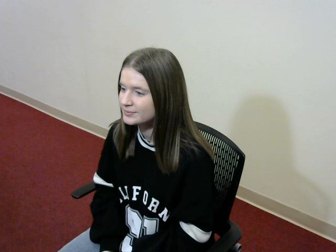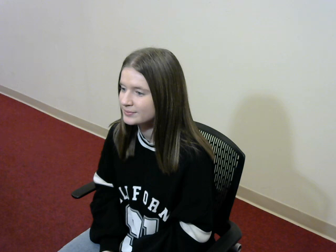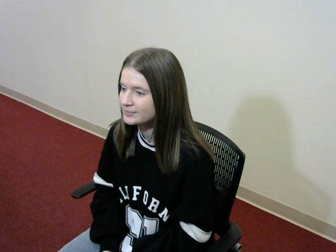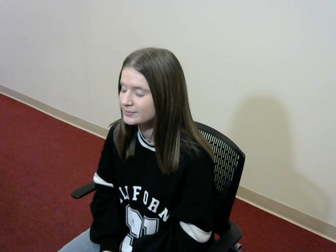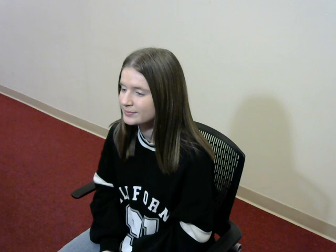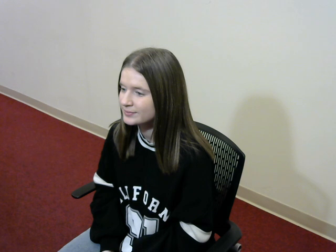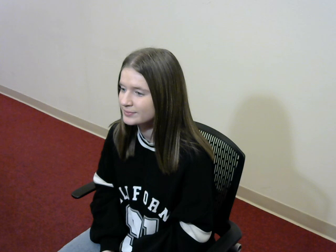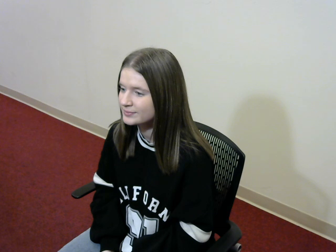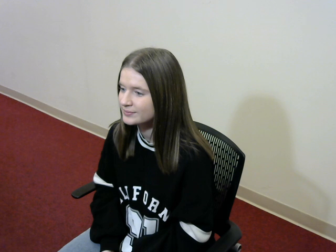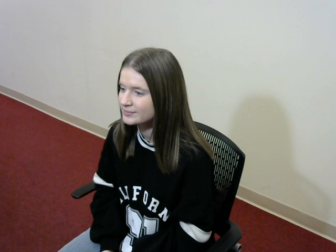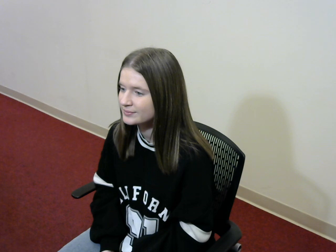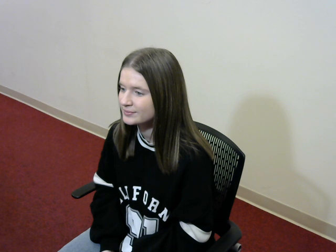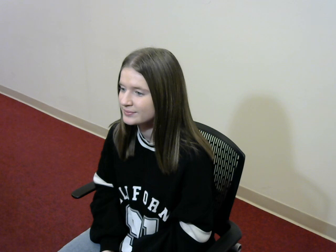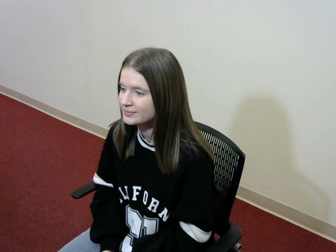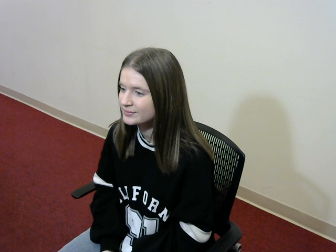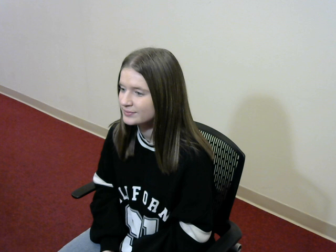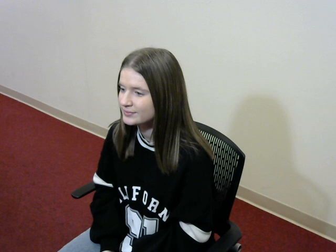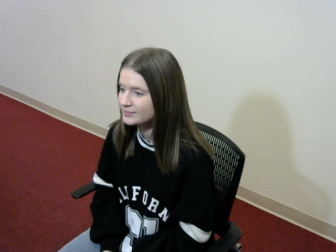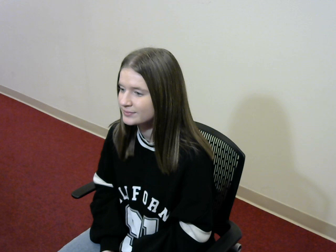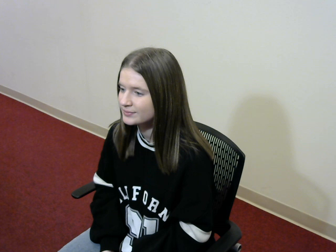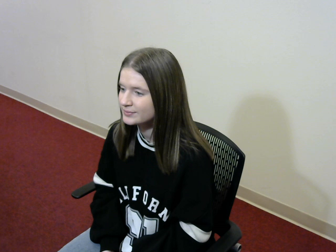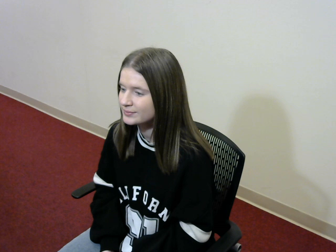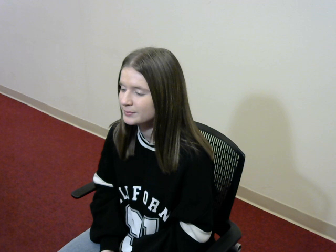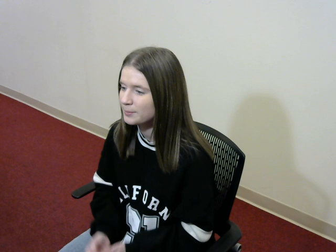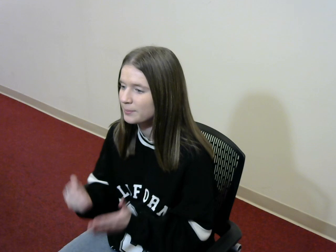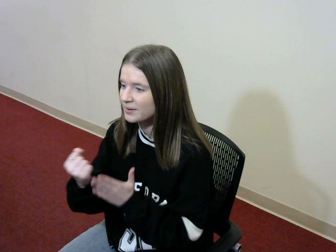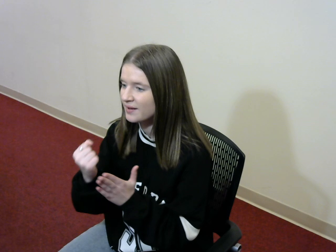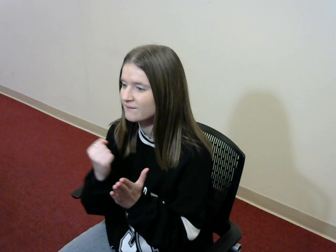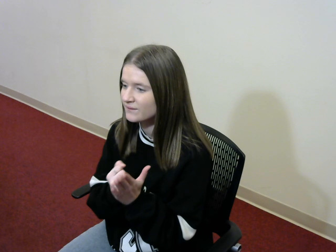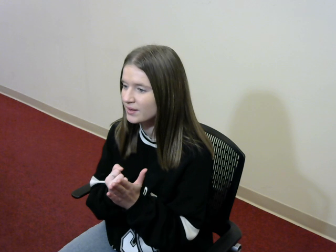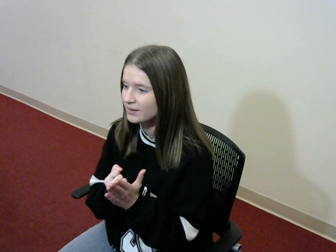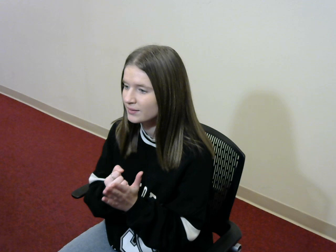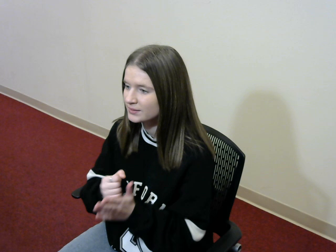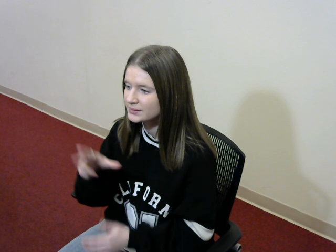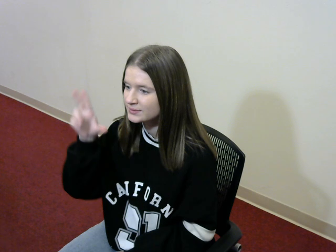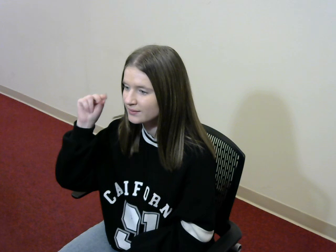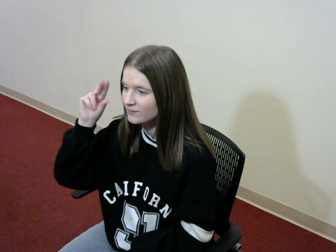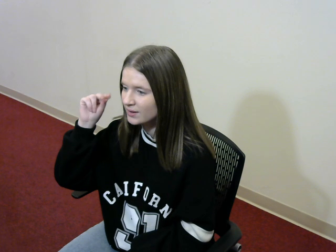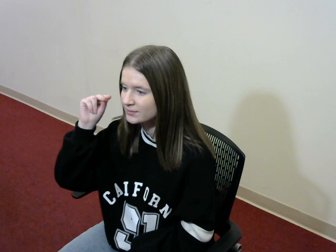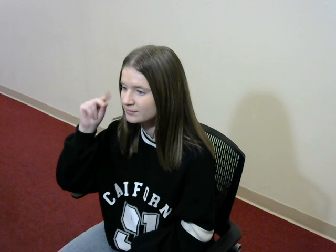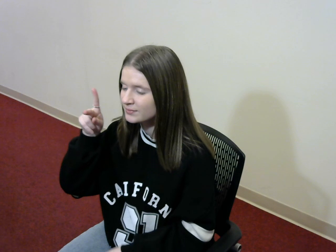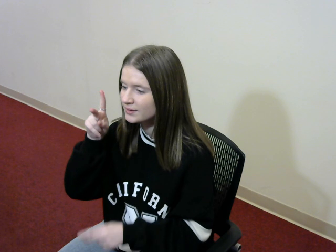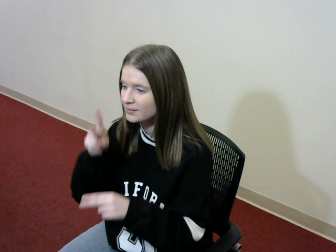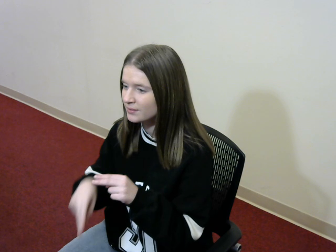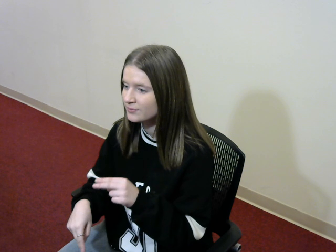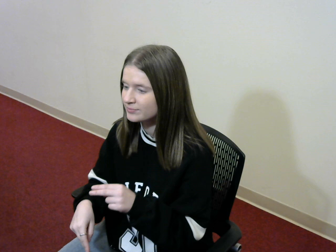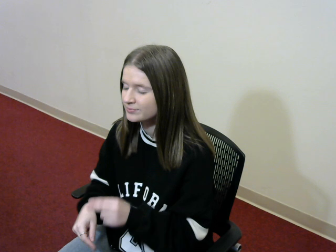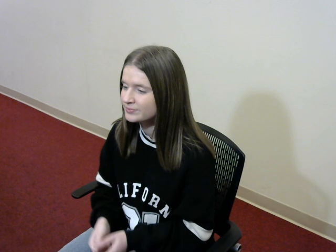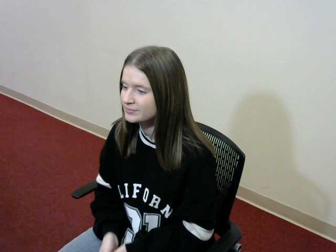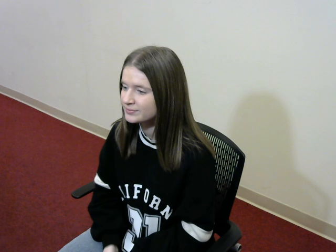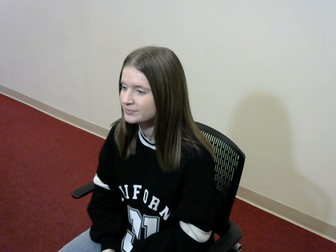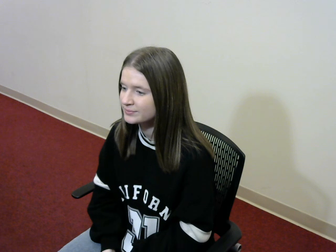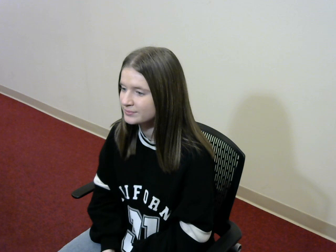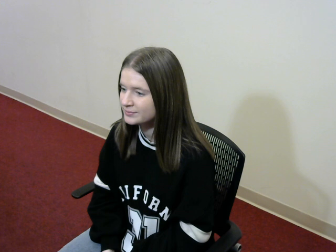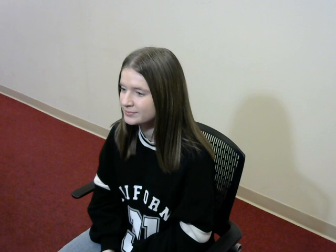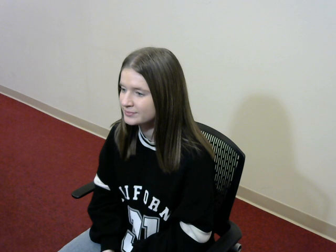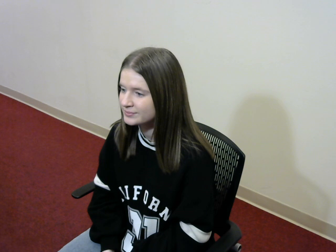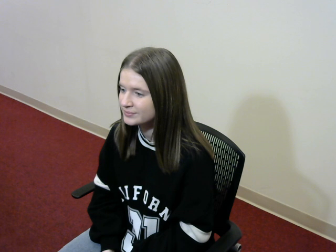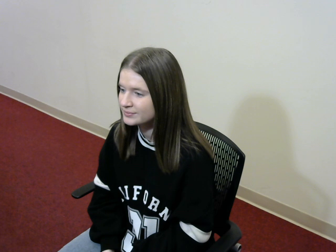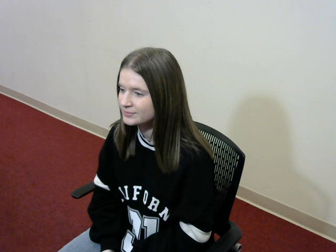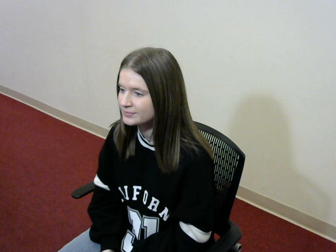Viza nə vaxt bitir?